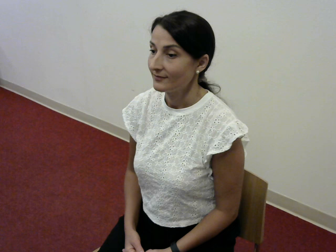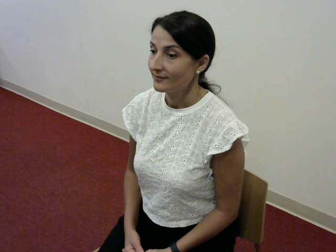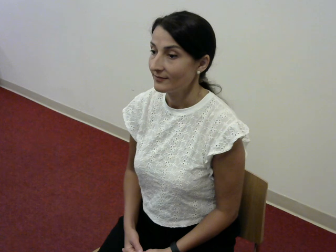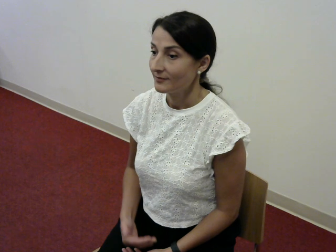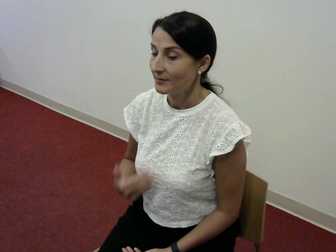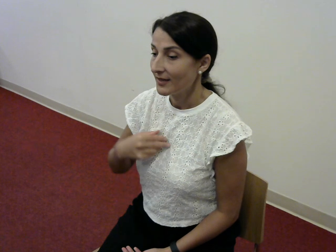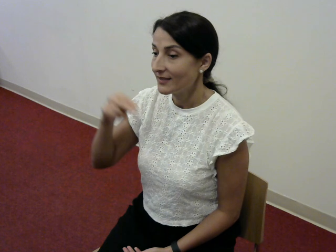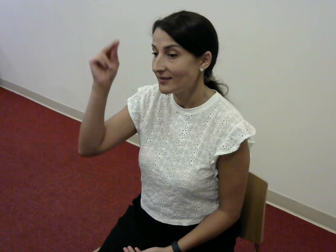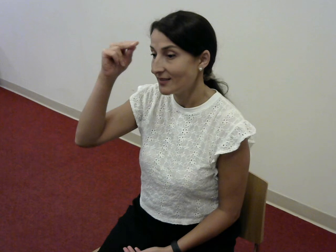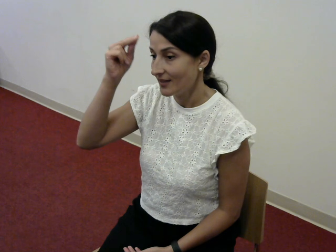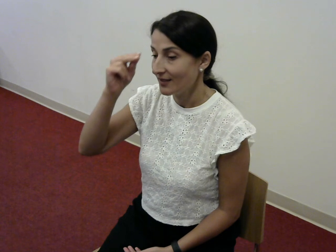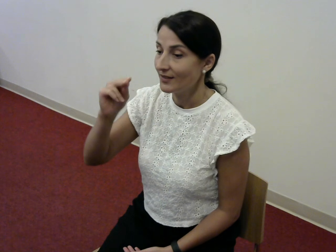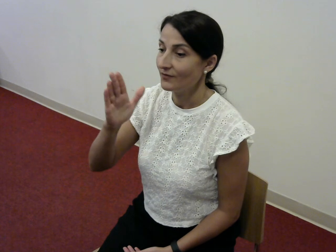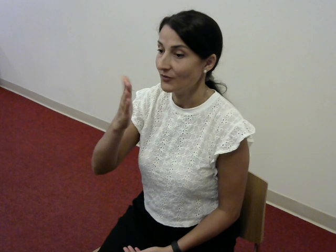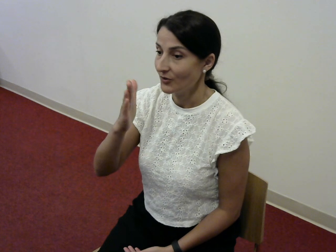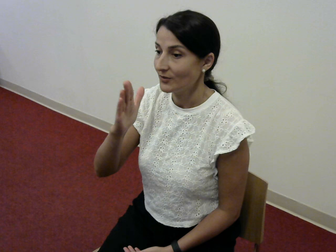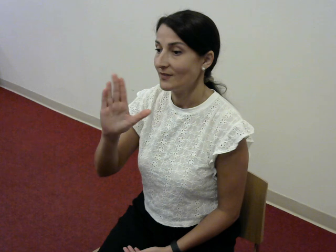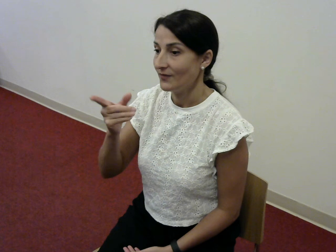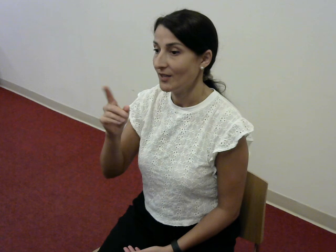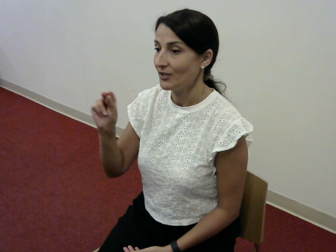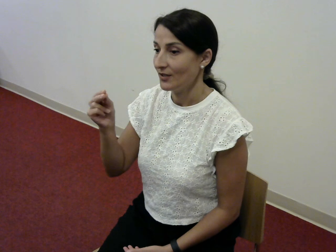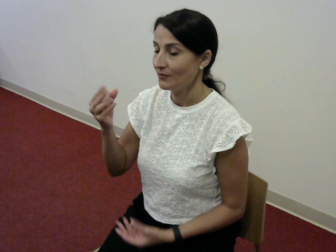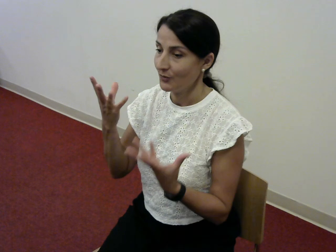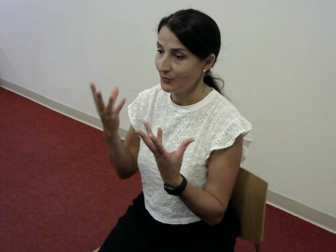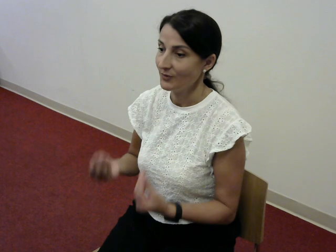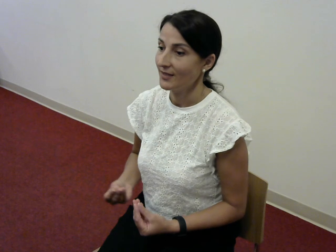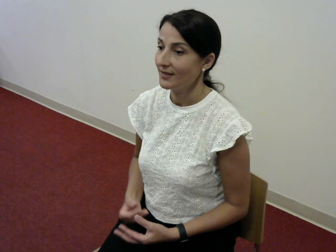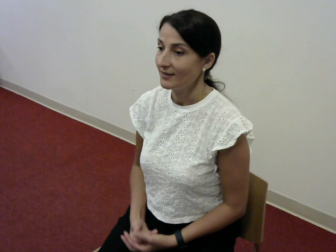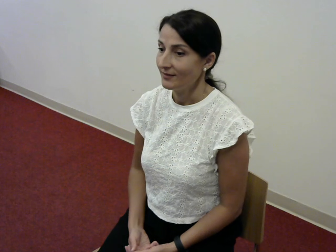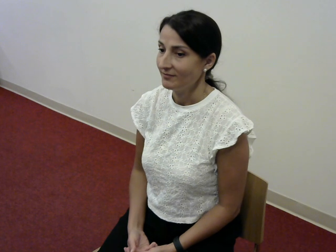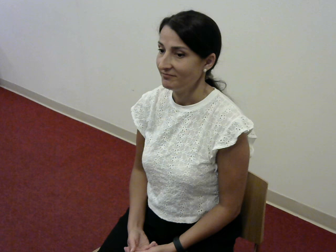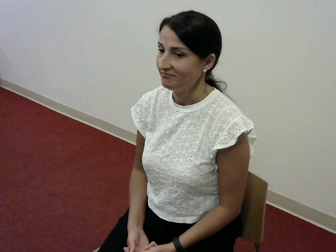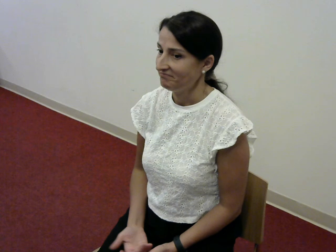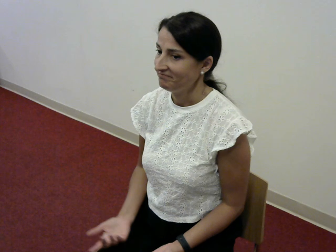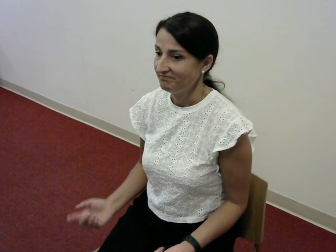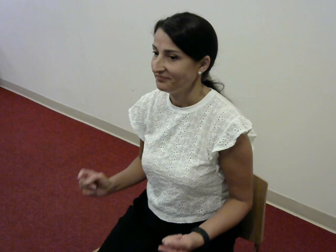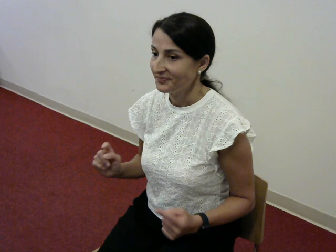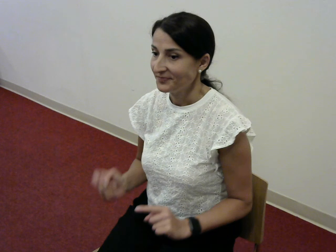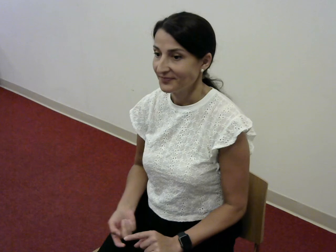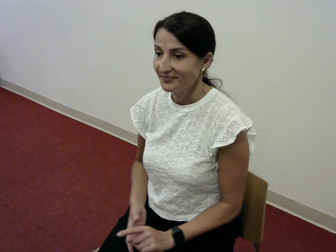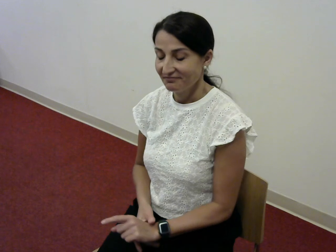Mənim dərslərim 2-ci və 4-cü günlərdir